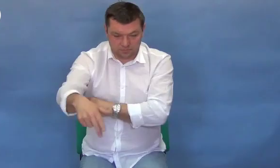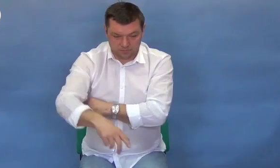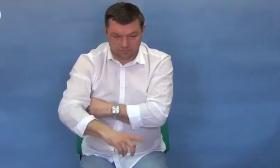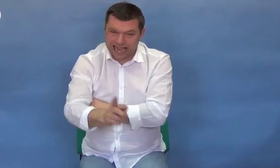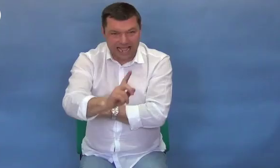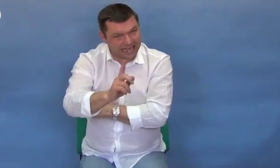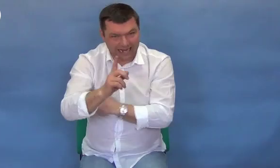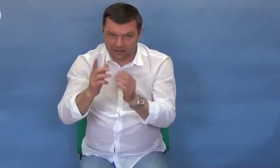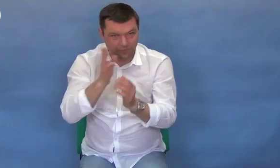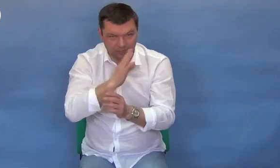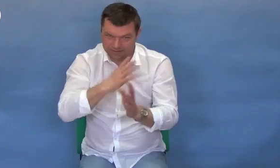Nie, nie na powietrzu.